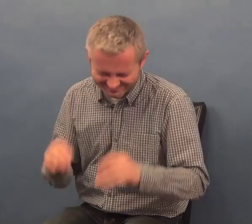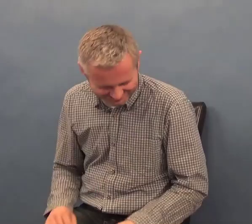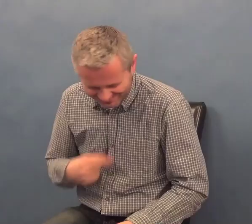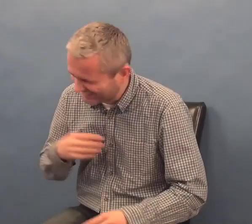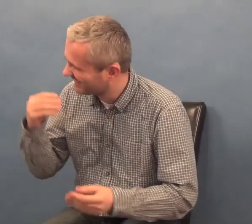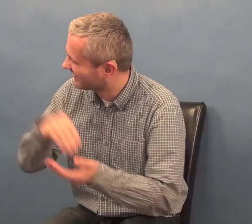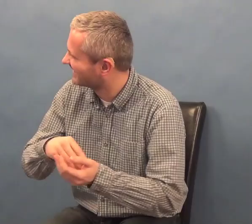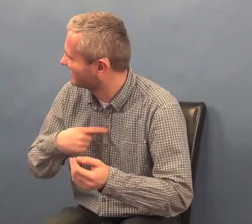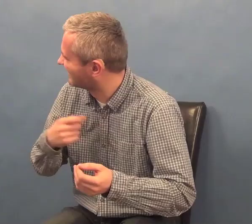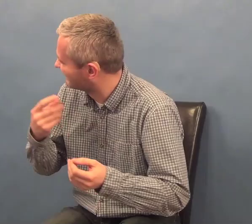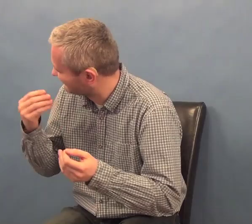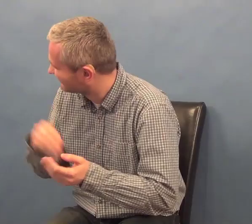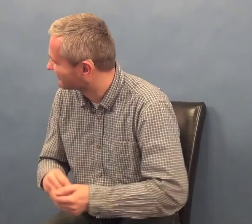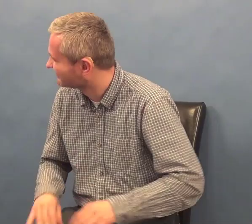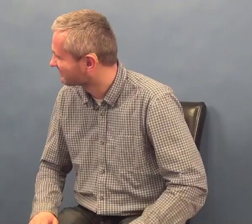Wymyślam, dokładam do opowiadania.